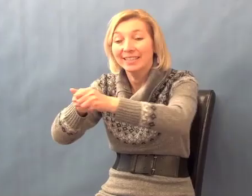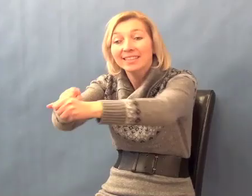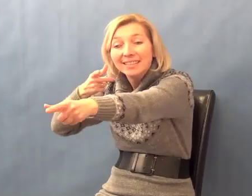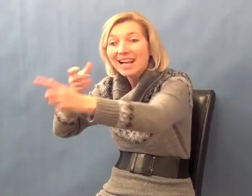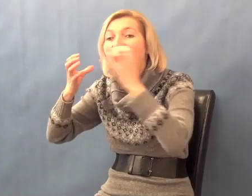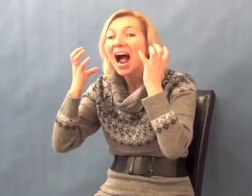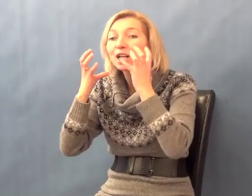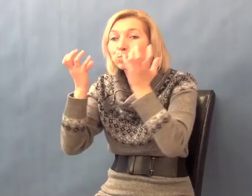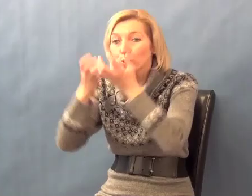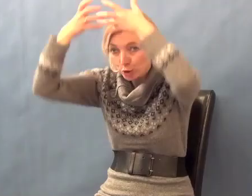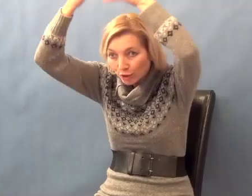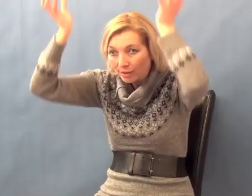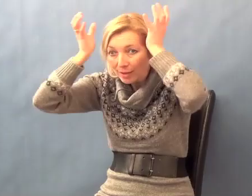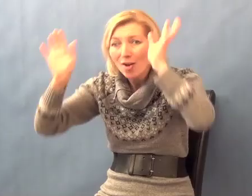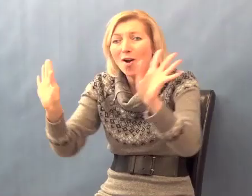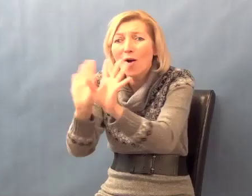Strzela do arbuza, który ten drugi ma na głowie.